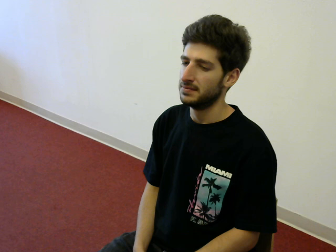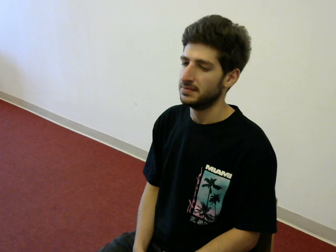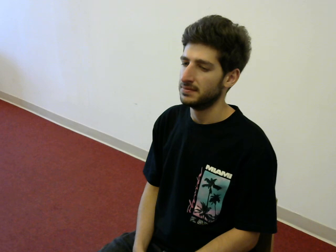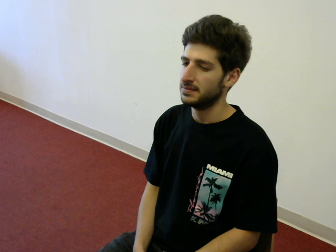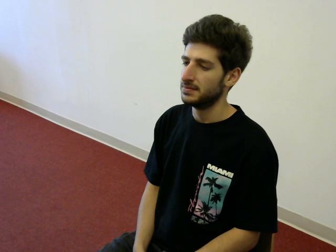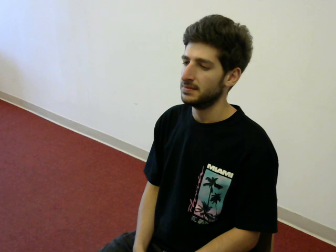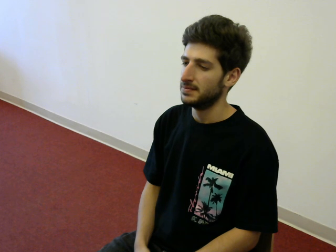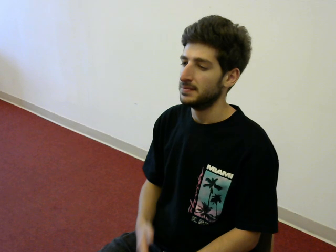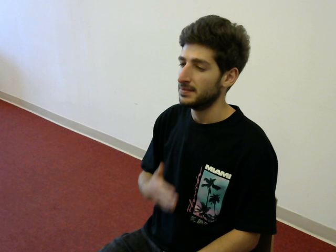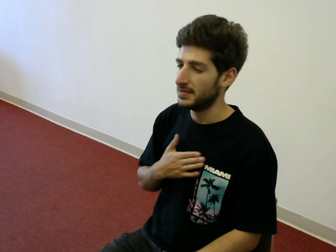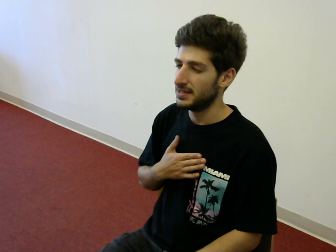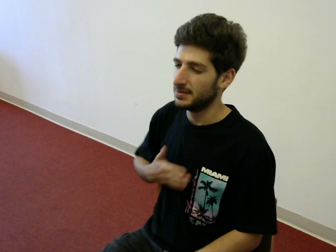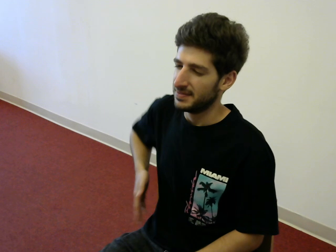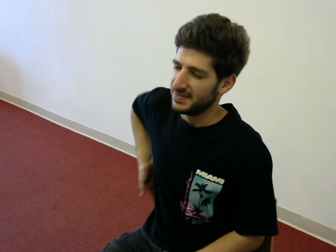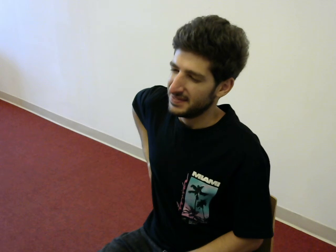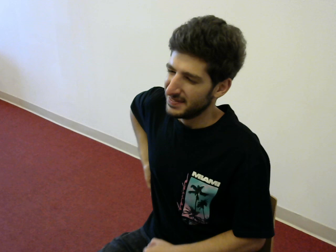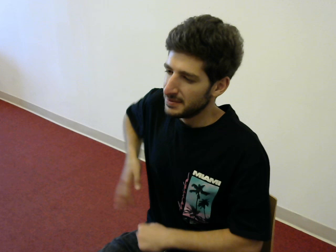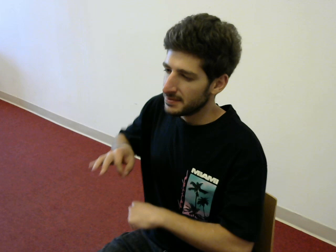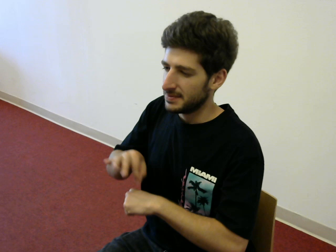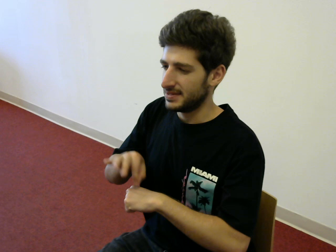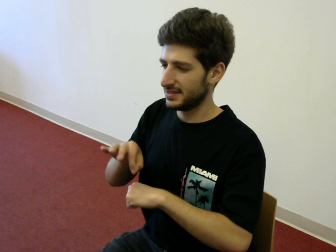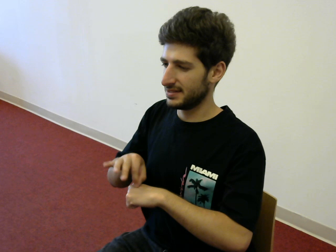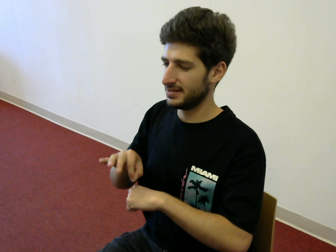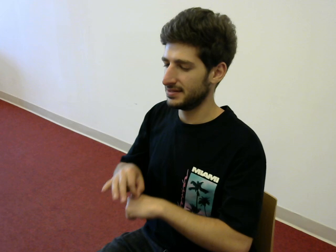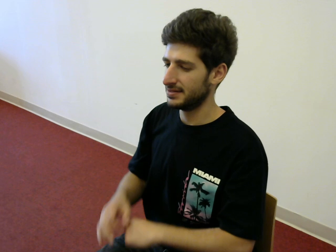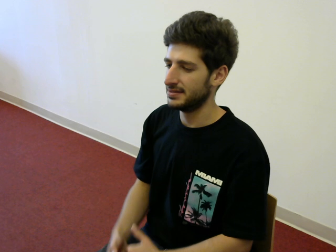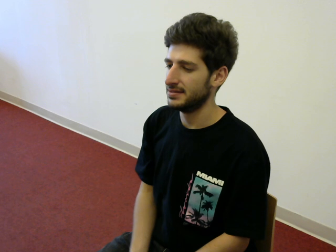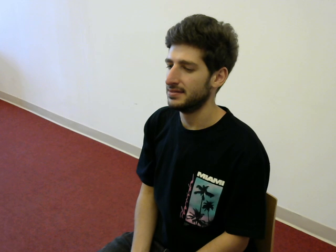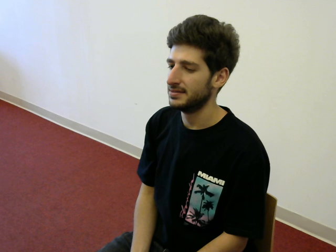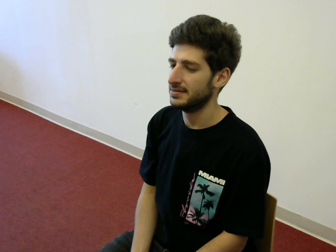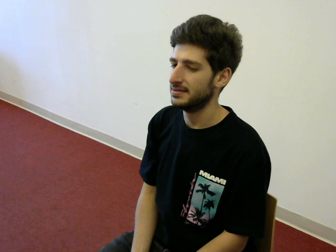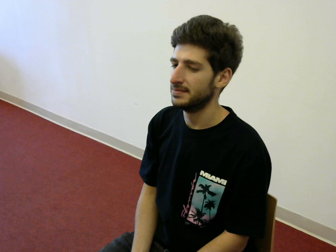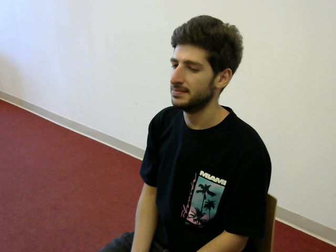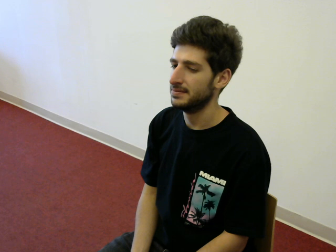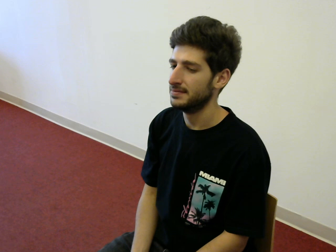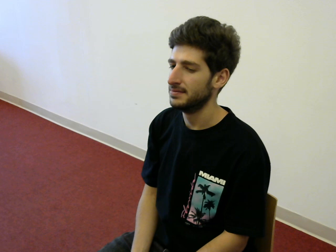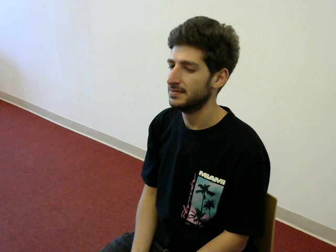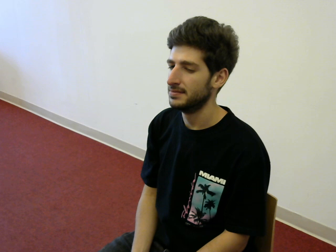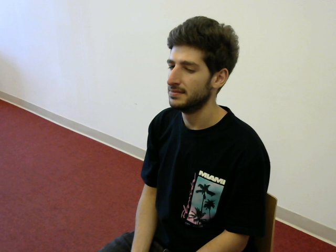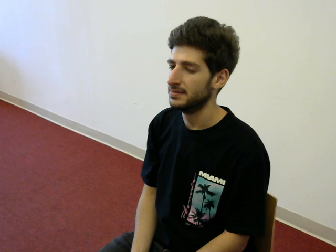Mənim belim ağrıyır